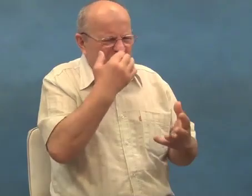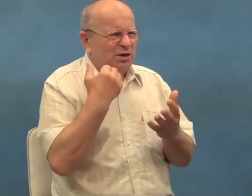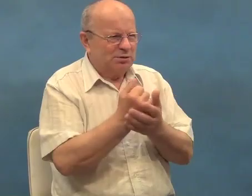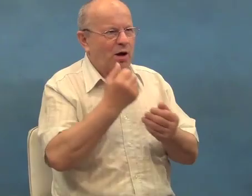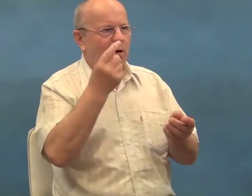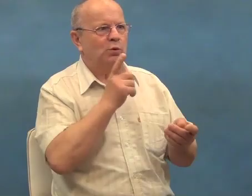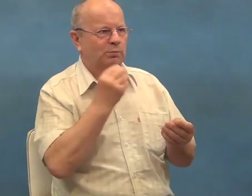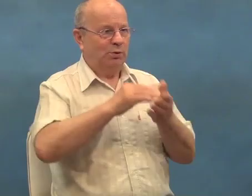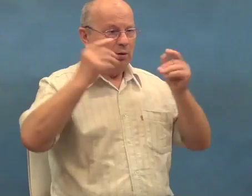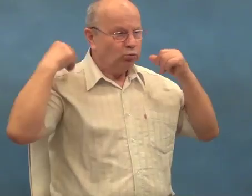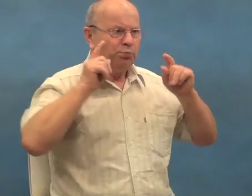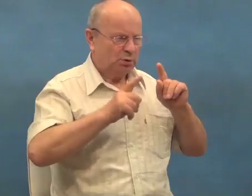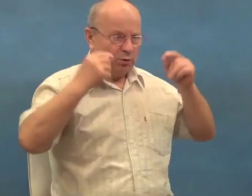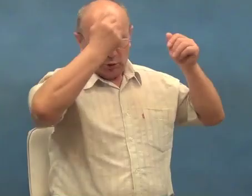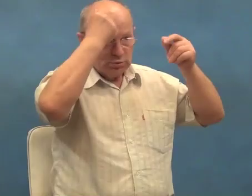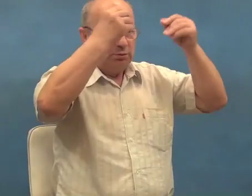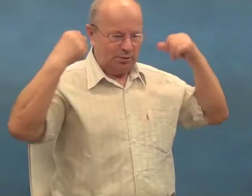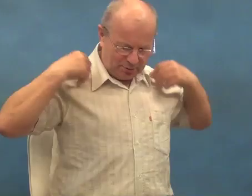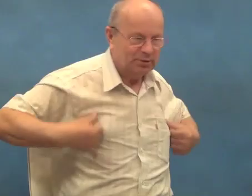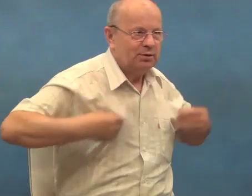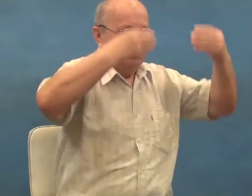Coś ukartowali. Na plecy Chaplin założył szybę.